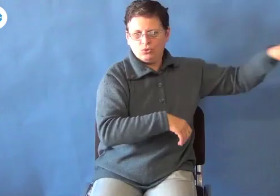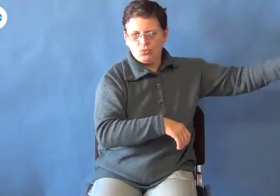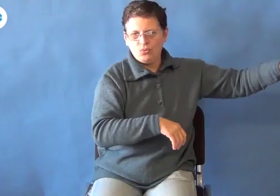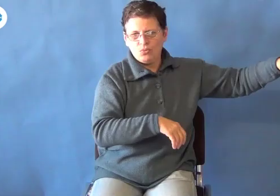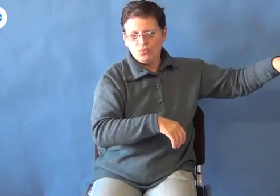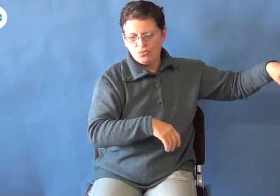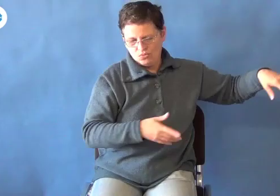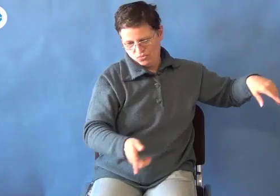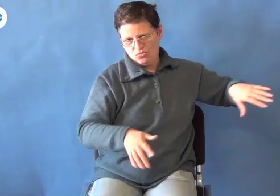Tu.